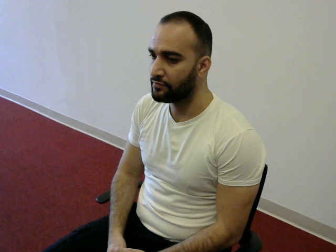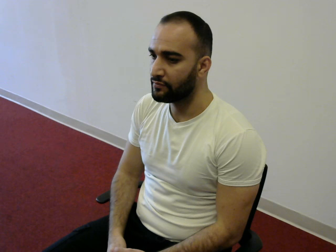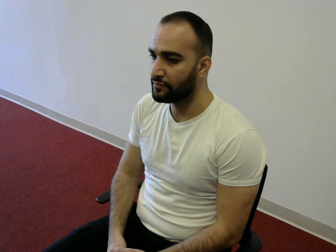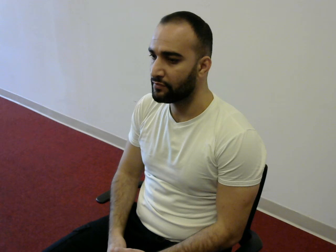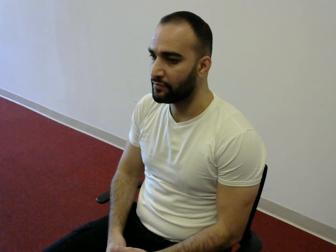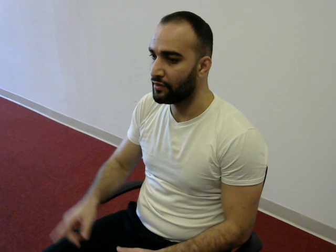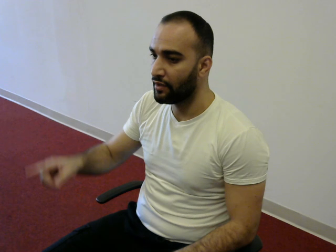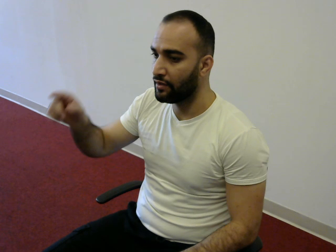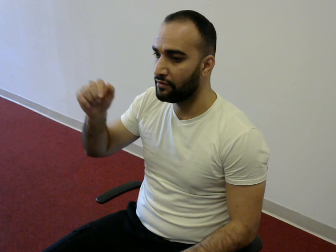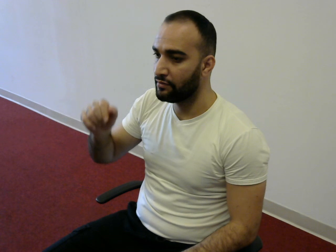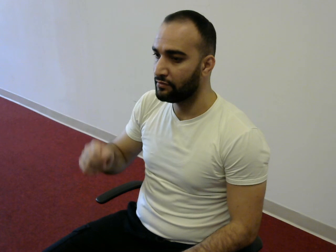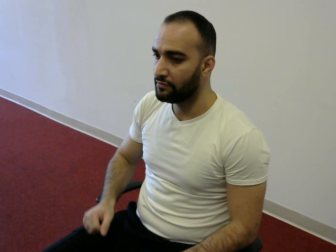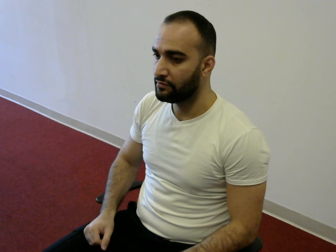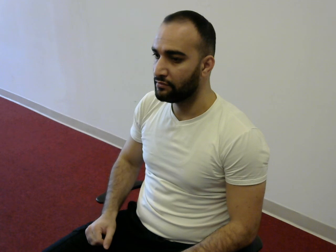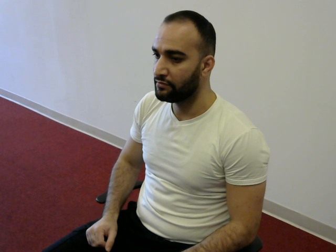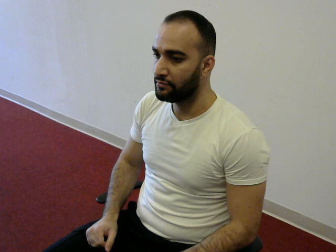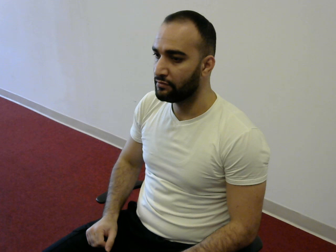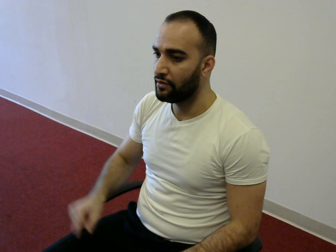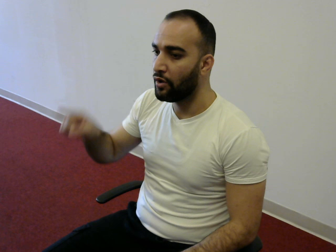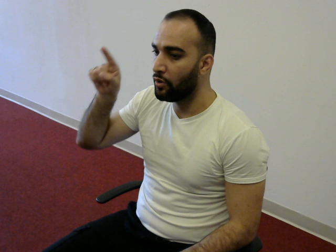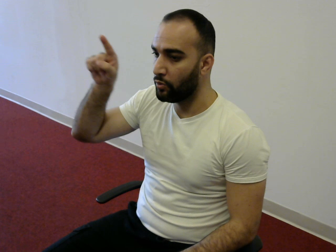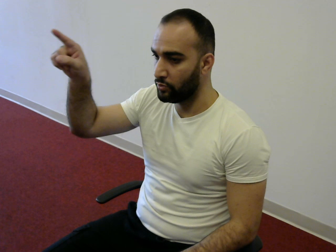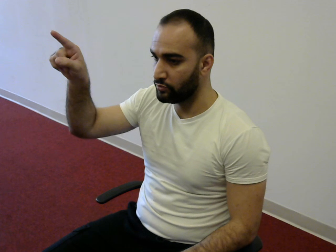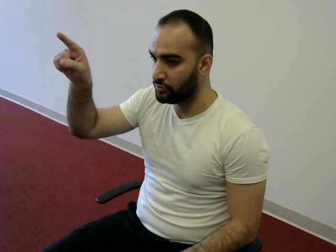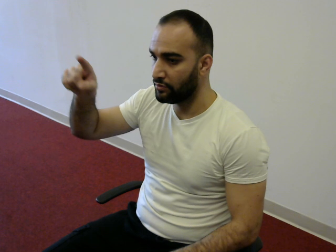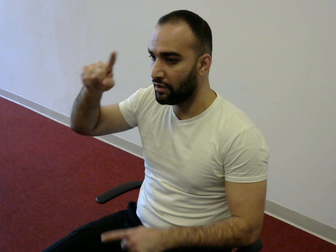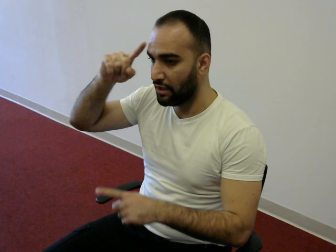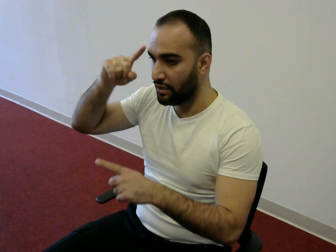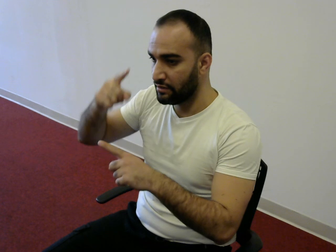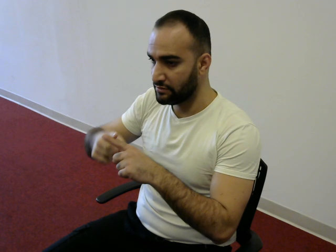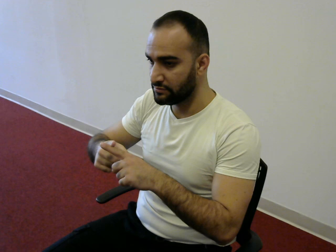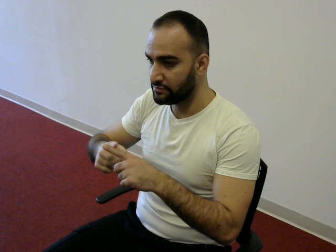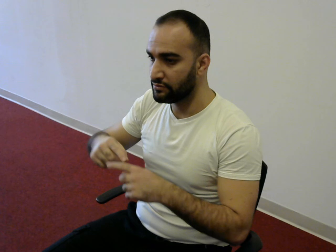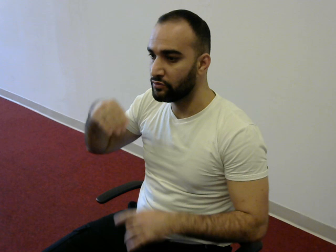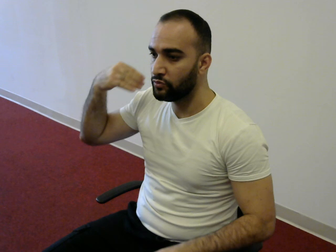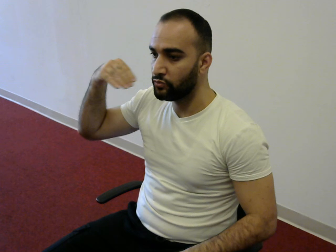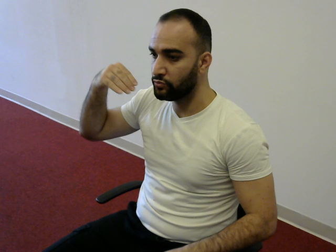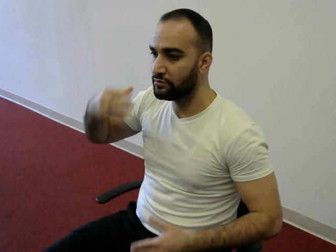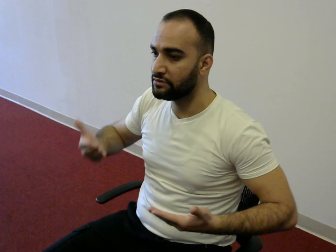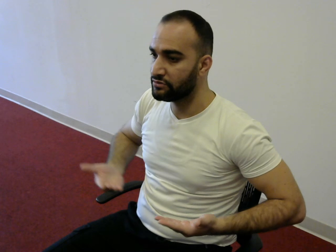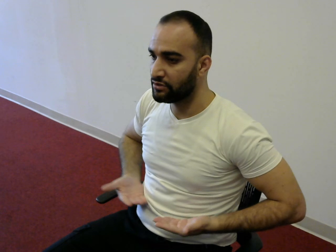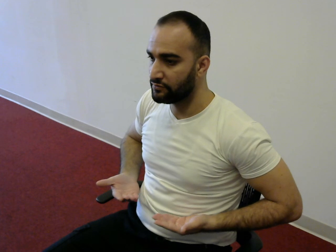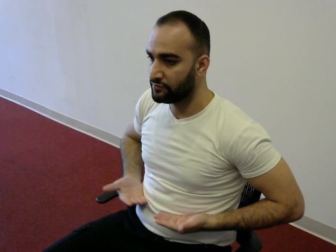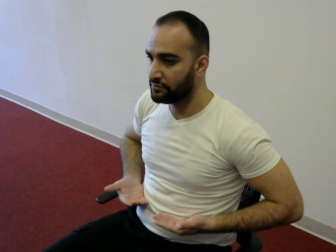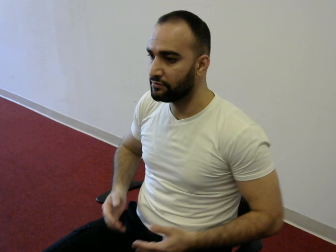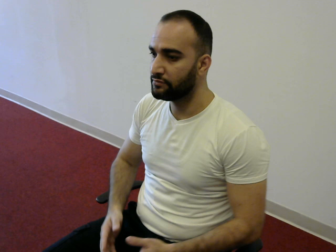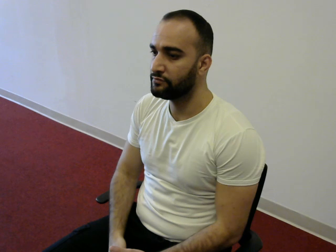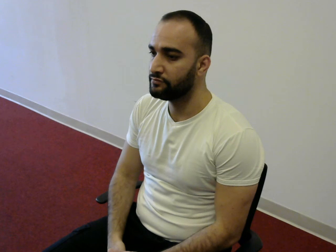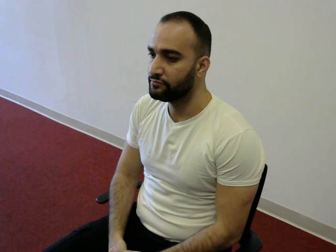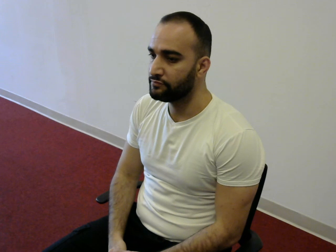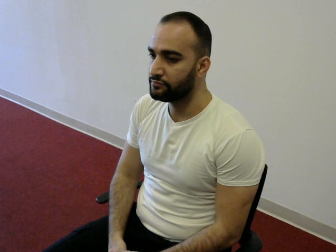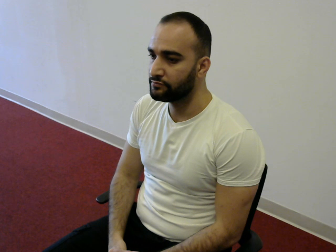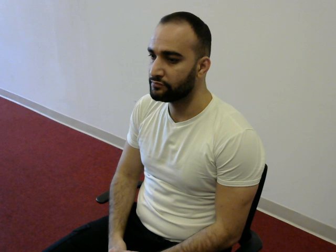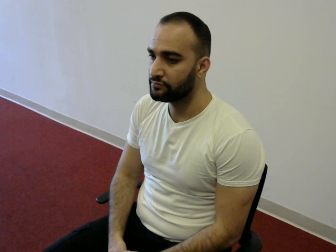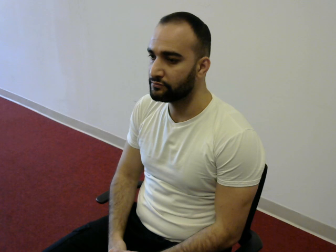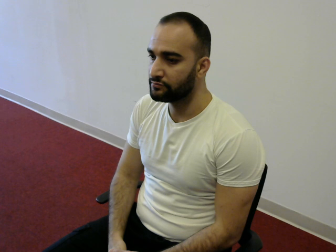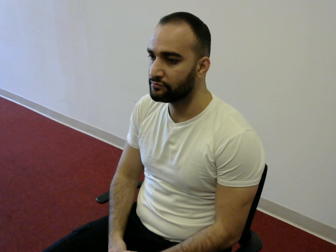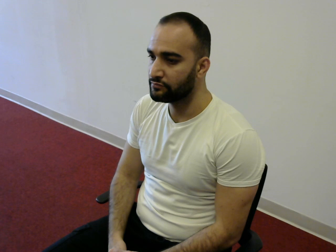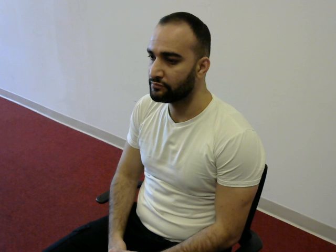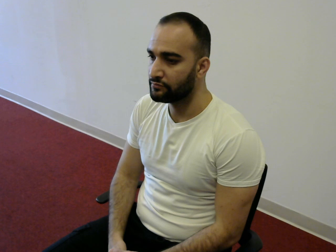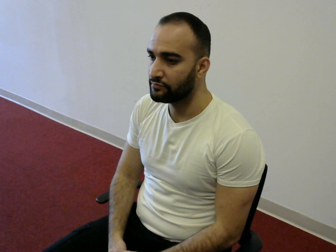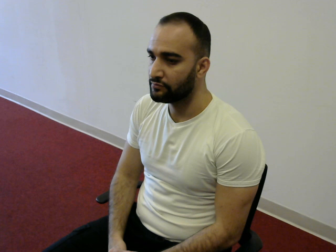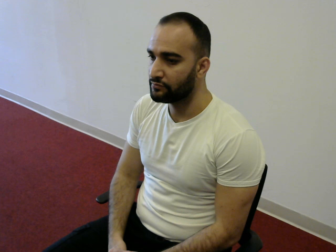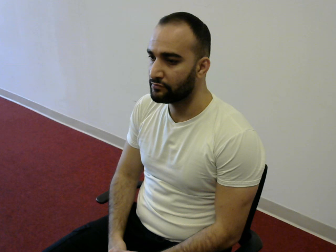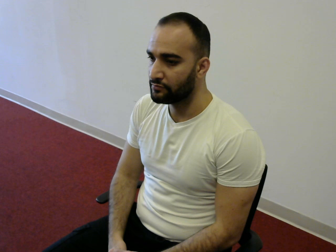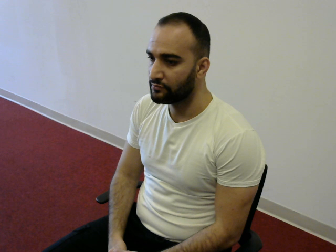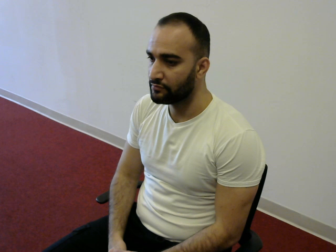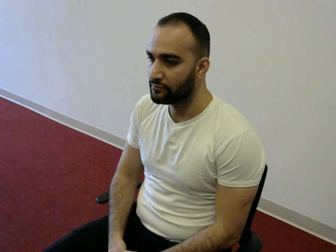Onun qardaşı Türkiyədə yaşayır